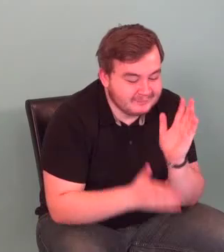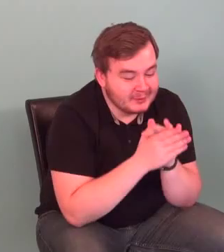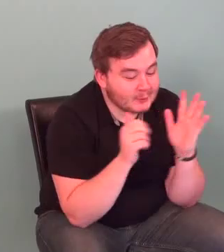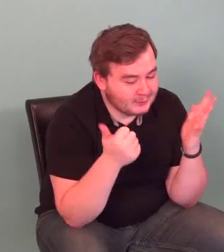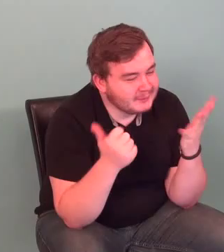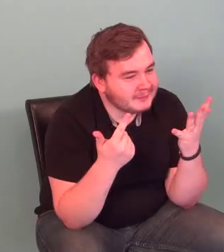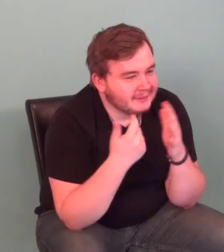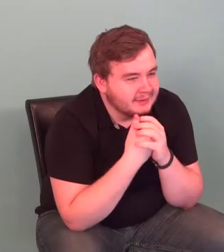Brawo. Szóstego , siódmego?